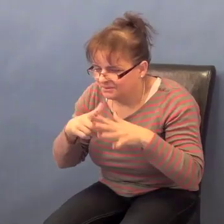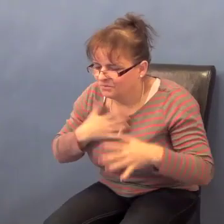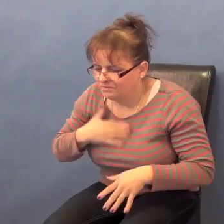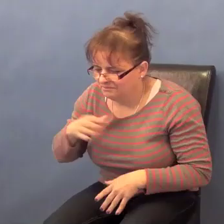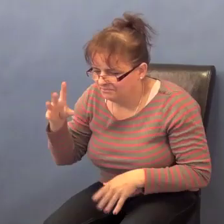Sobota, tak.